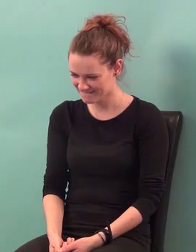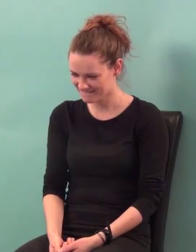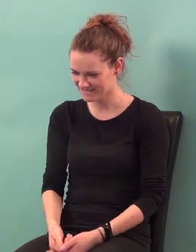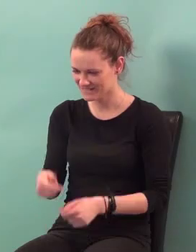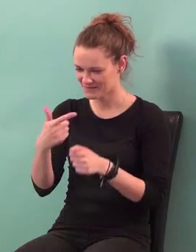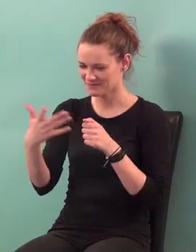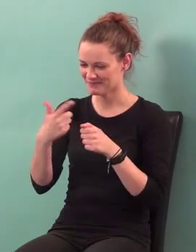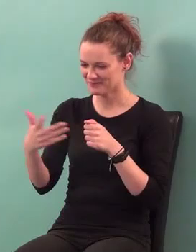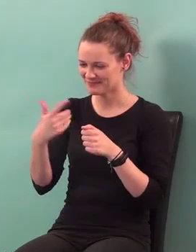Dwudziesty piąty, dwudziesty piąty.